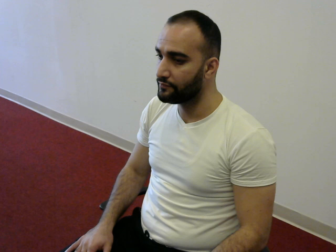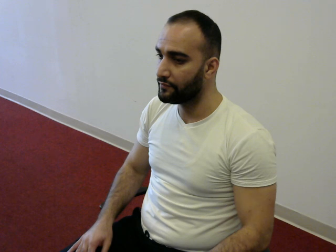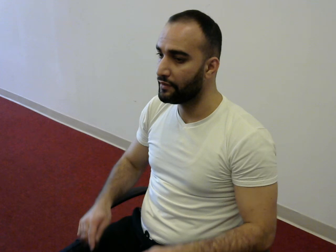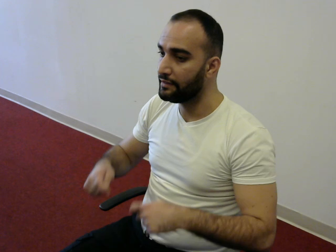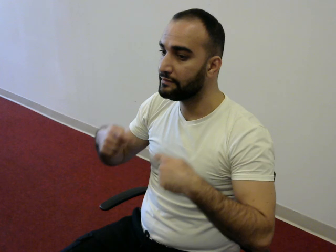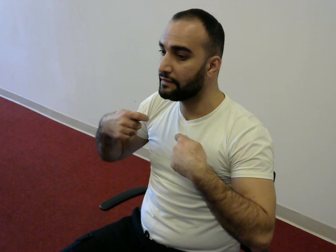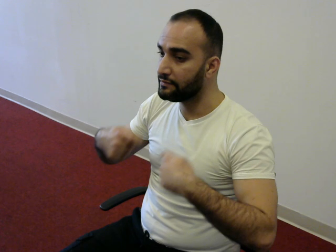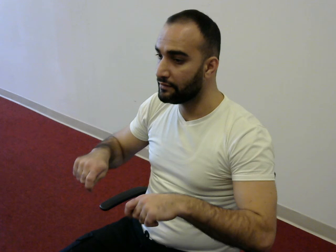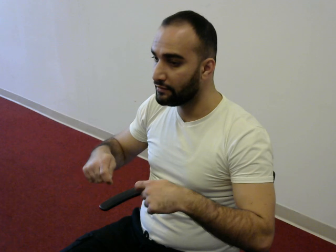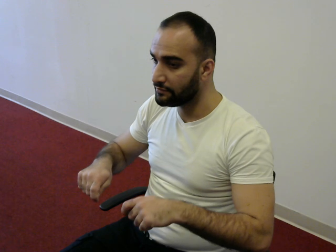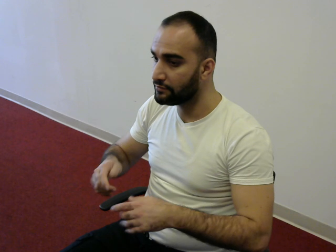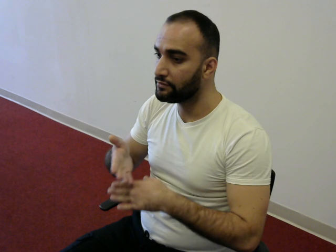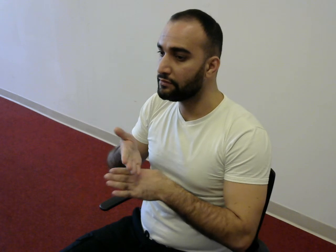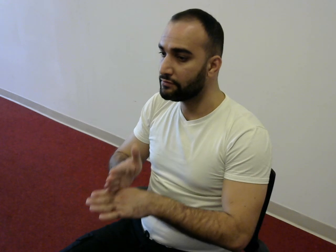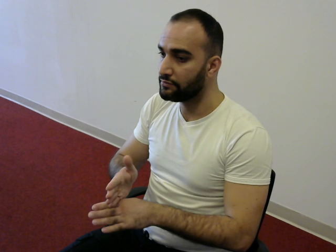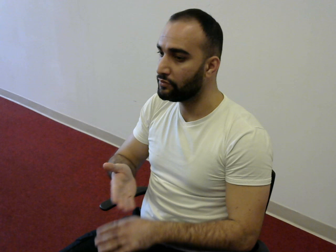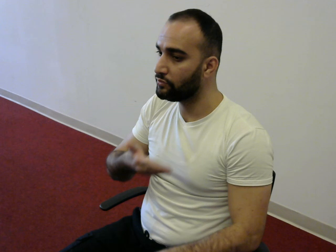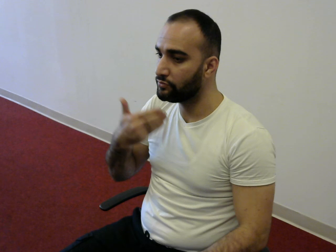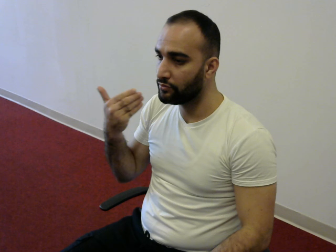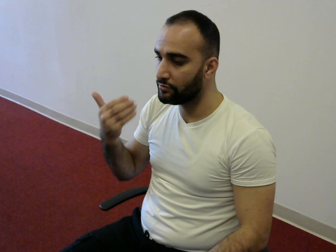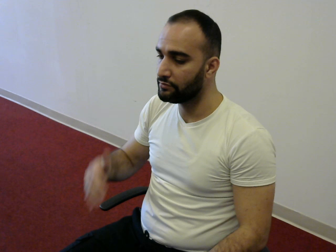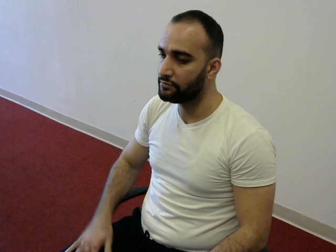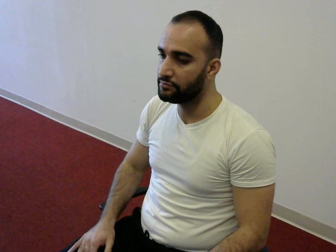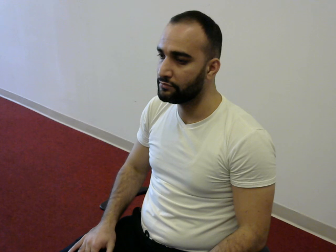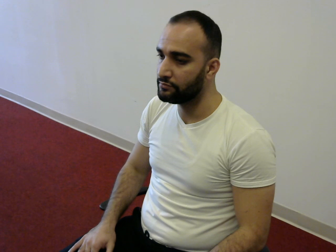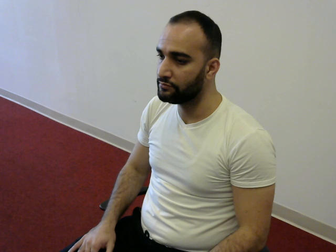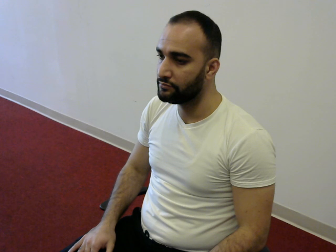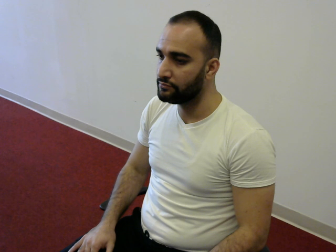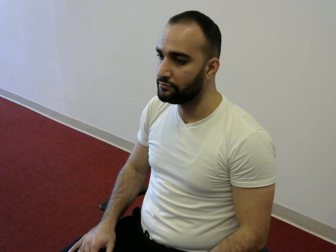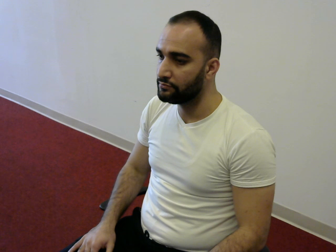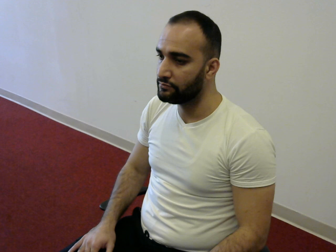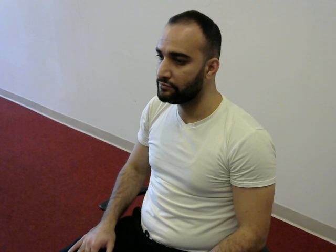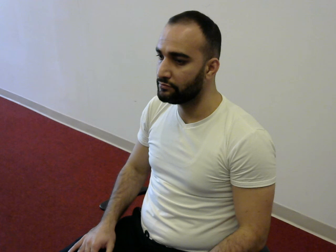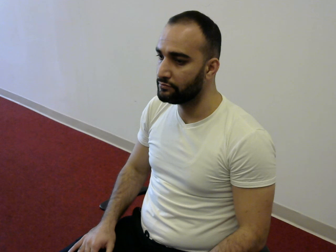Satıcının xırdası yox idi